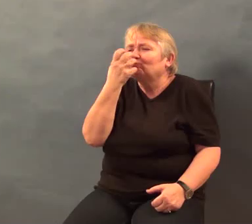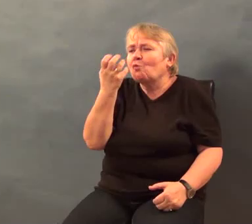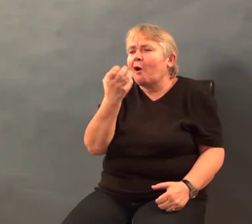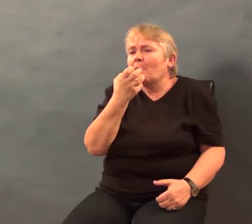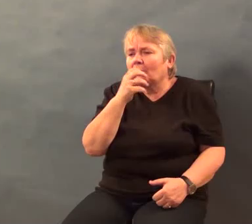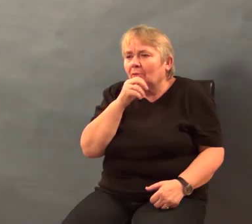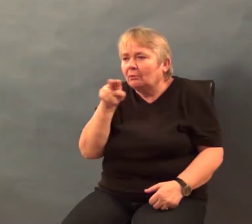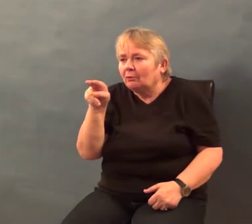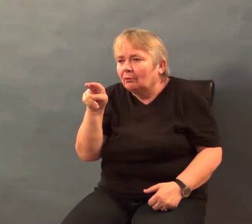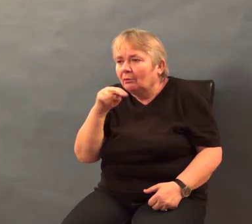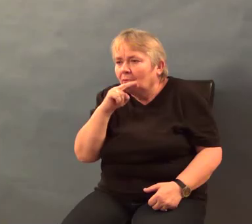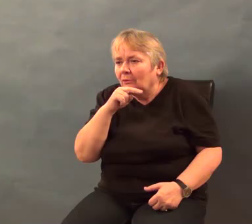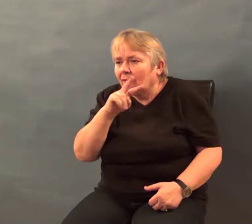Mężczyzna gapi się na nich, myśli, że je ukradli.